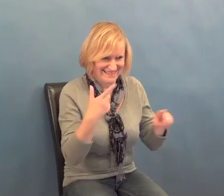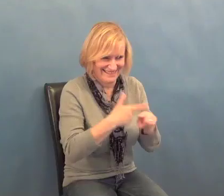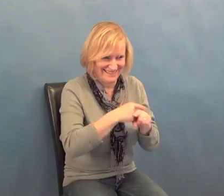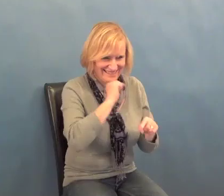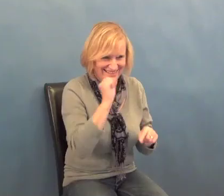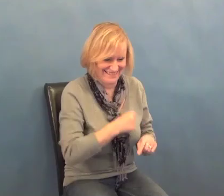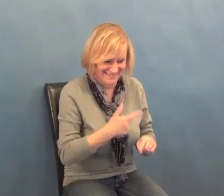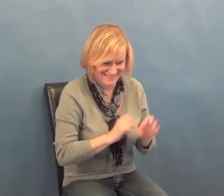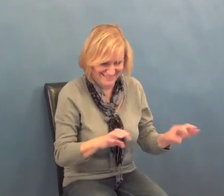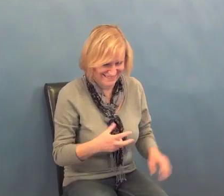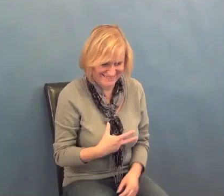Koń nigdy nie zaraża.